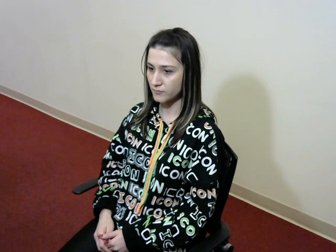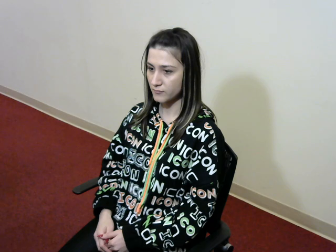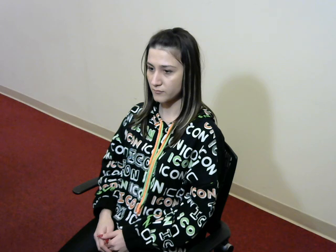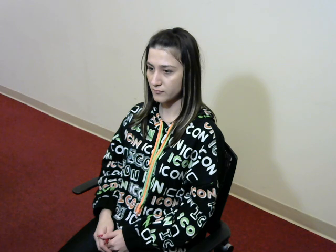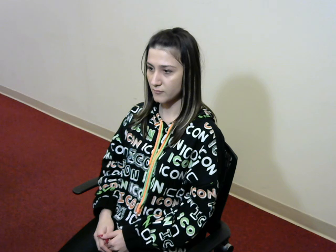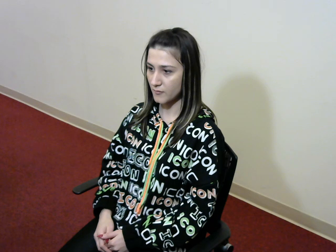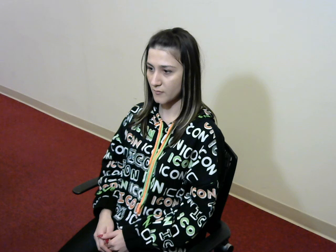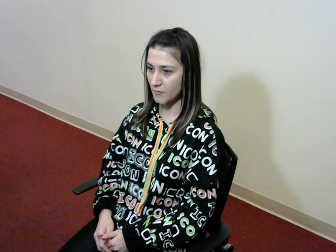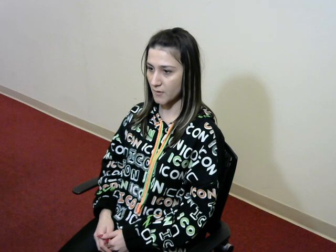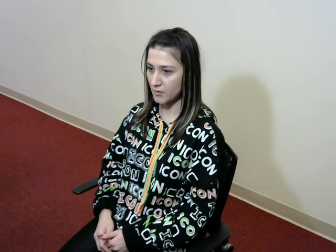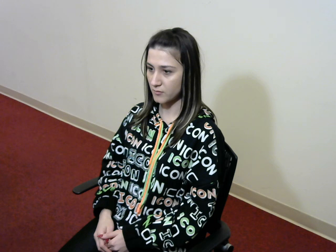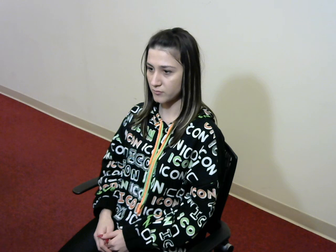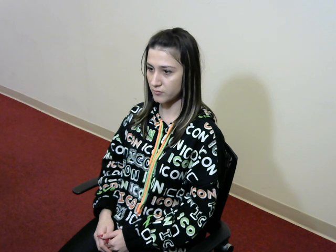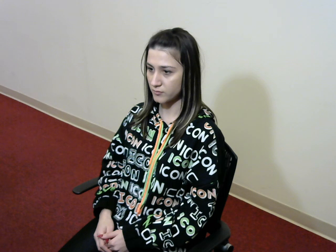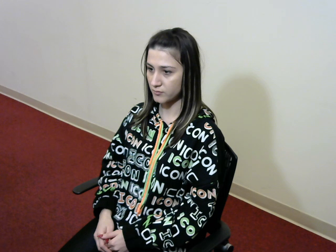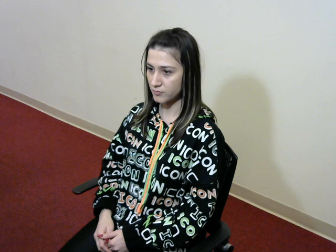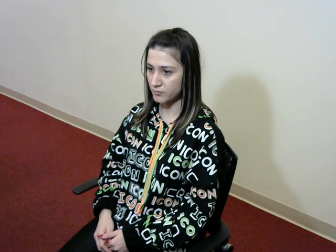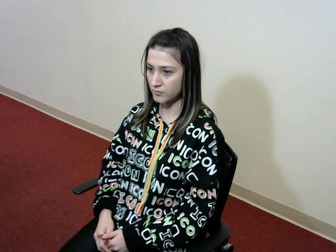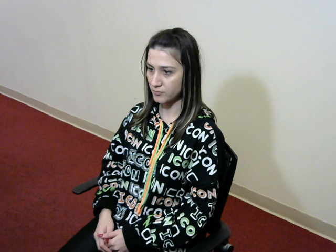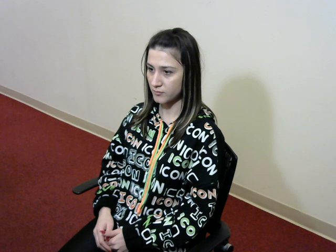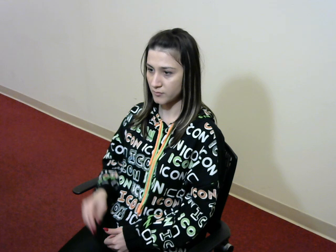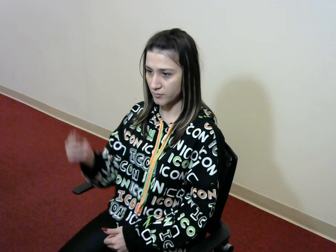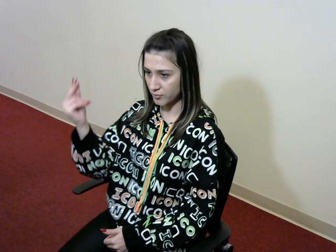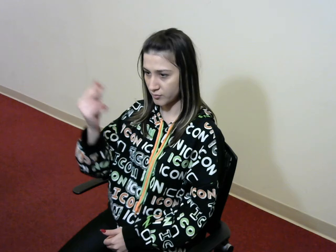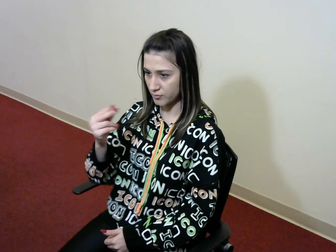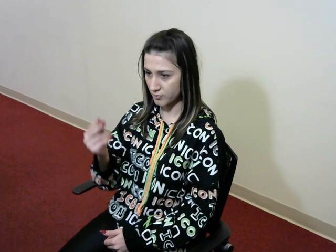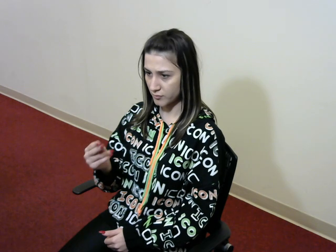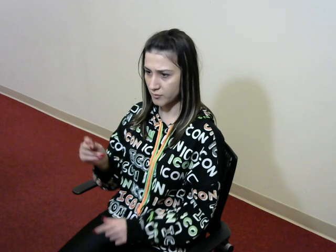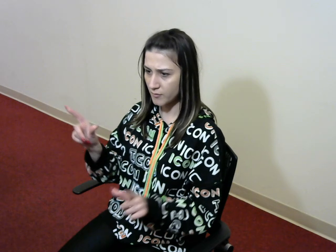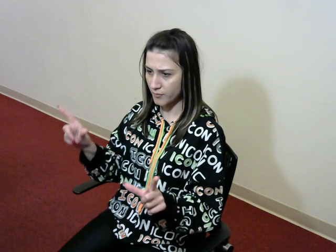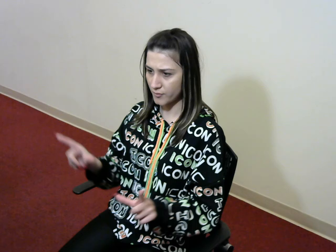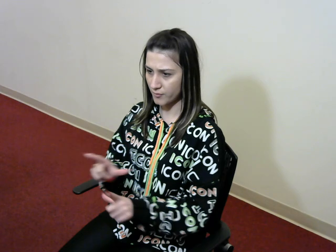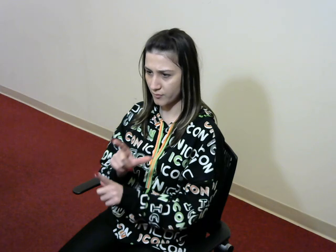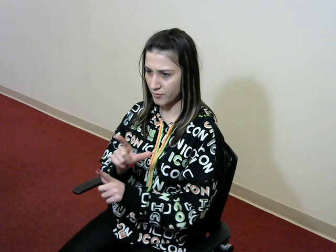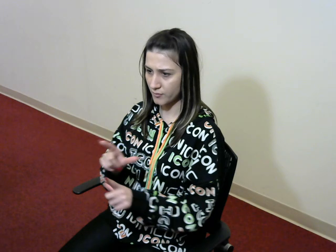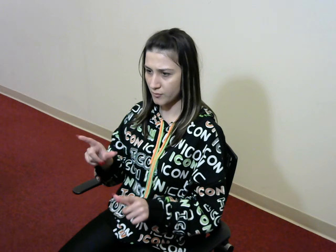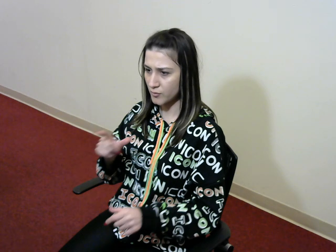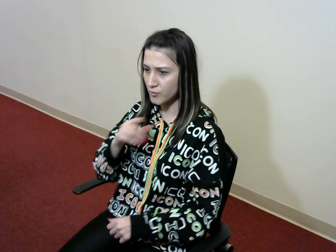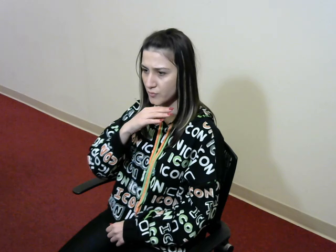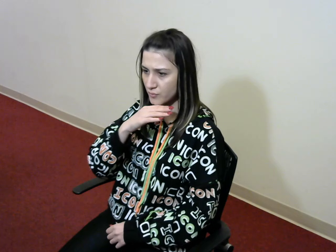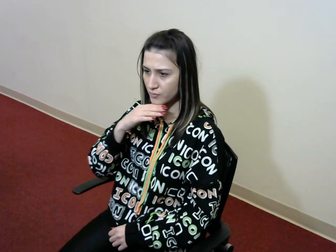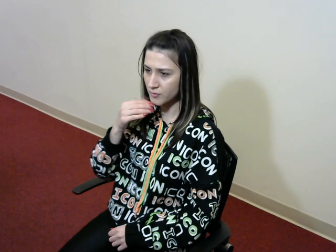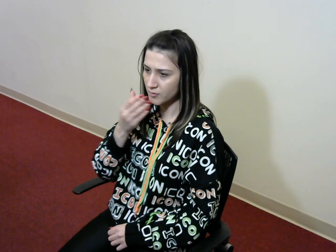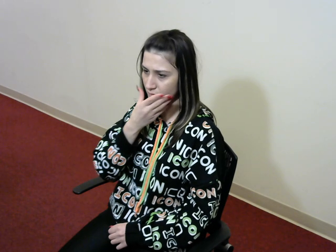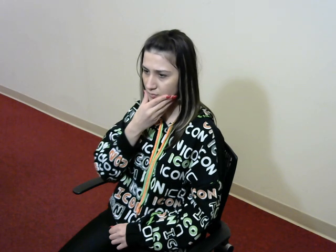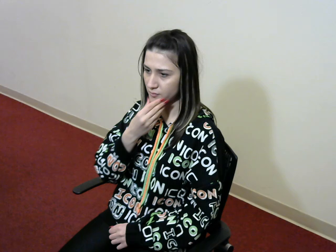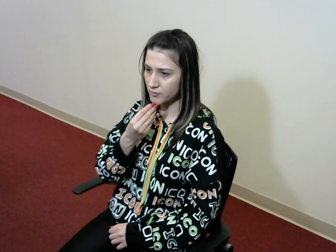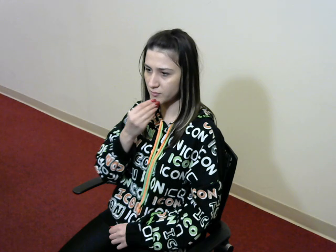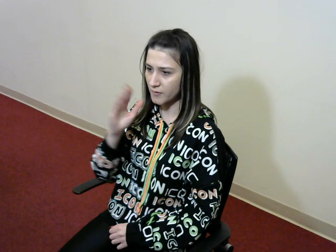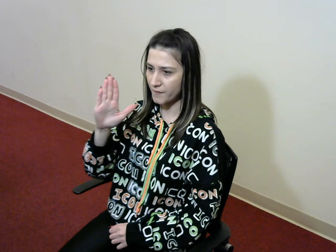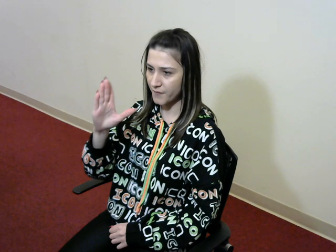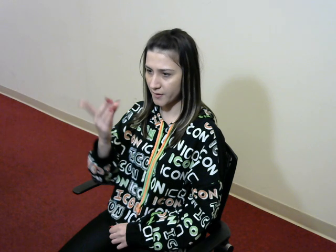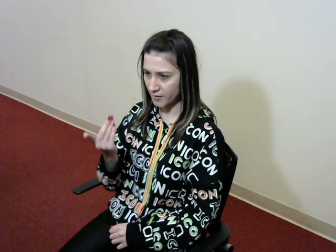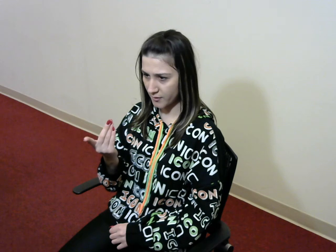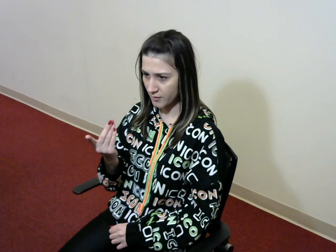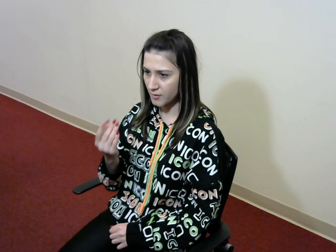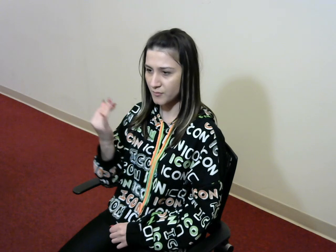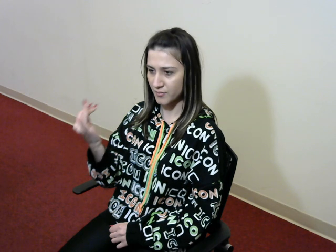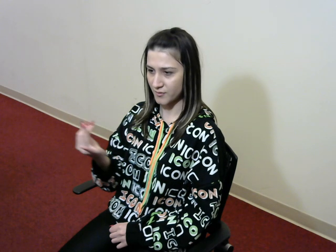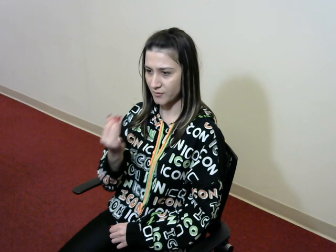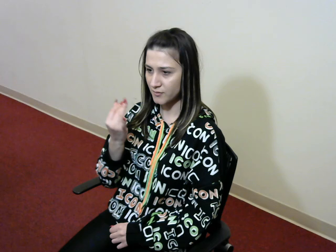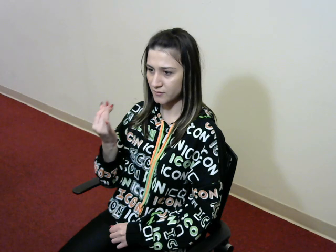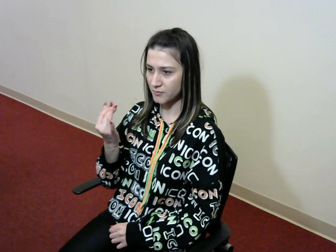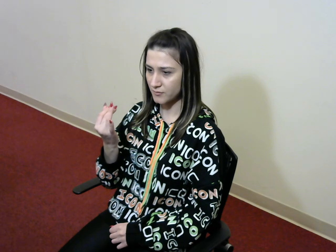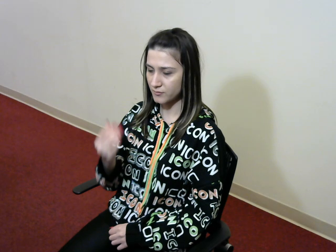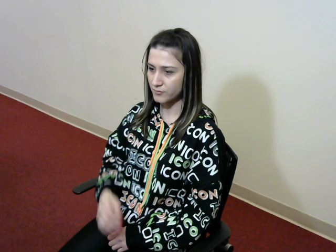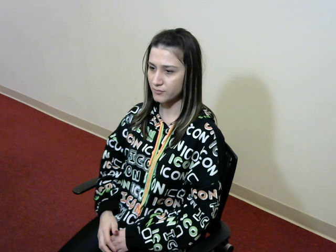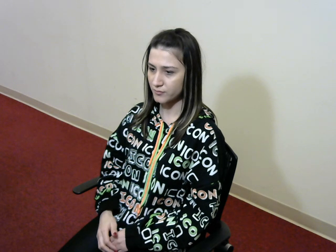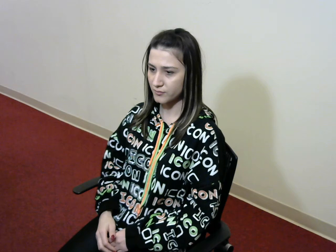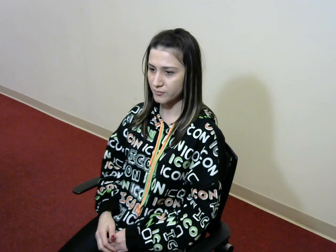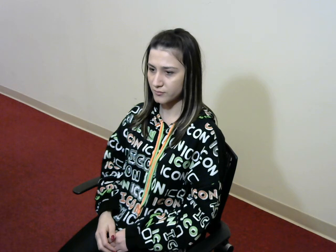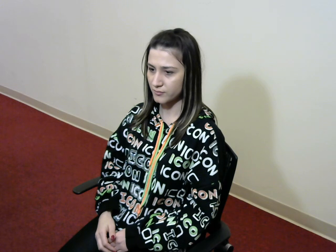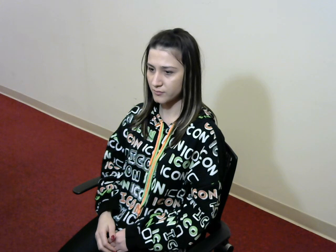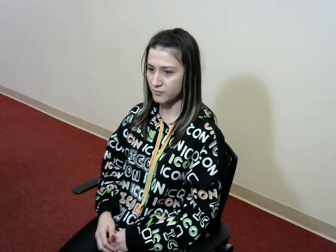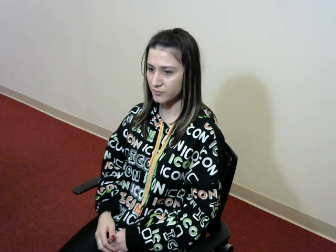Rəsm muzeyi çox gözəl və maraqlıdır